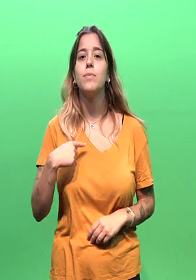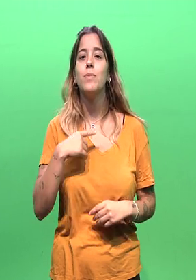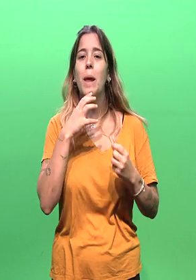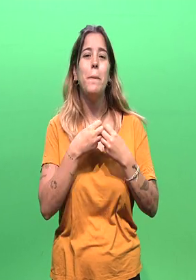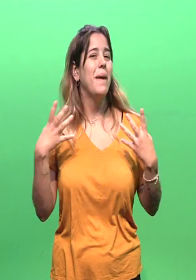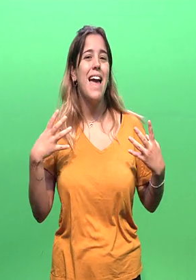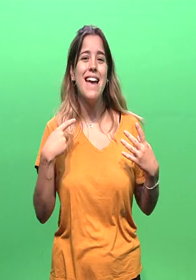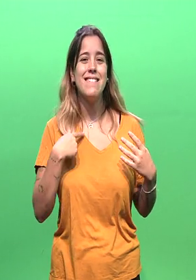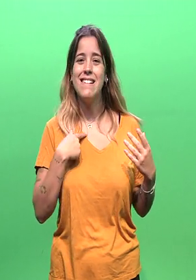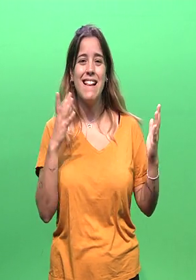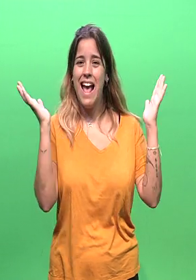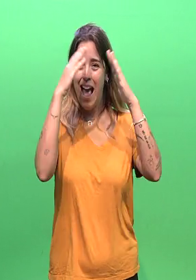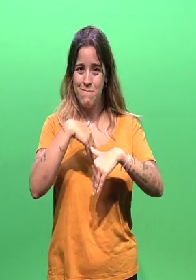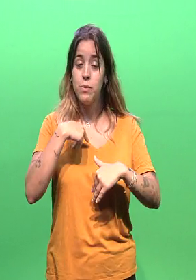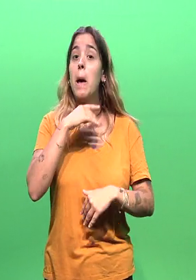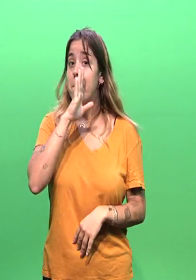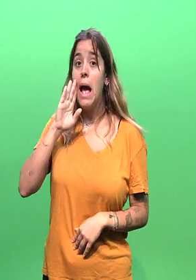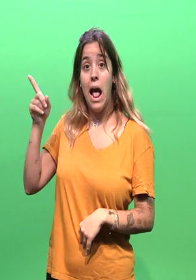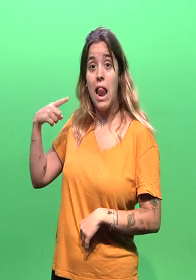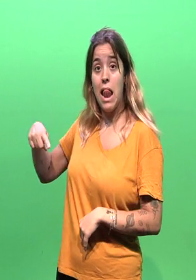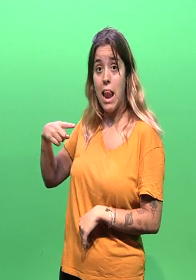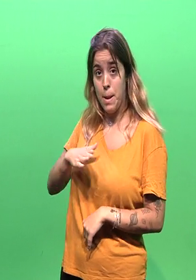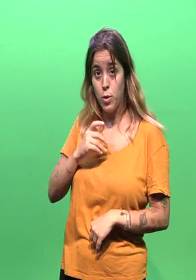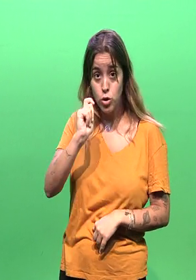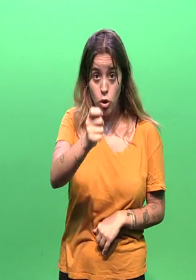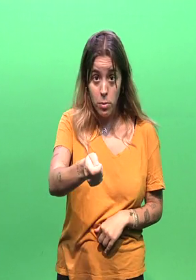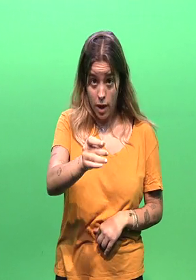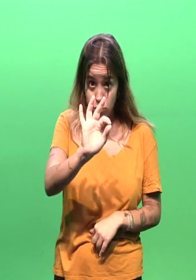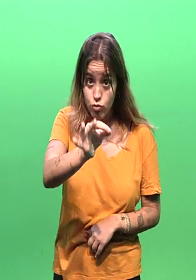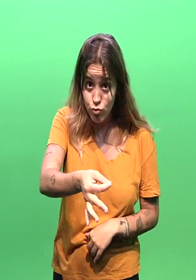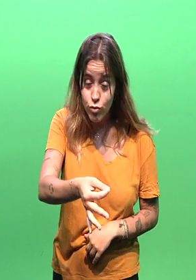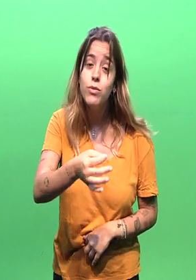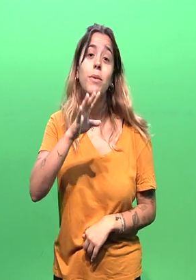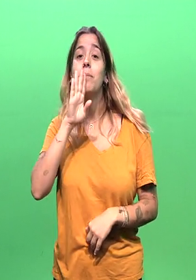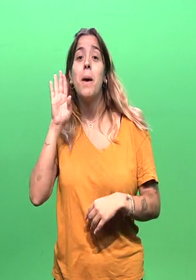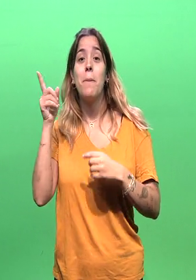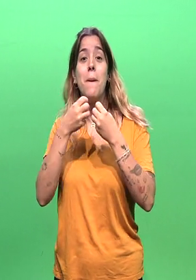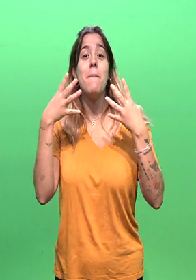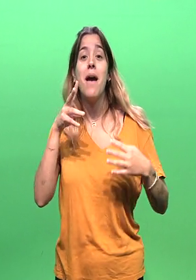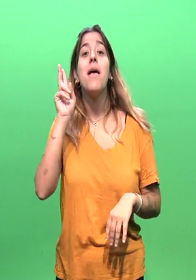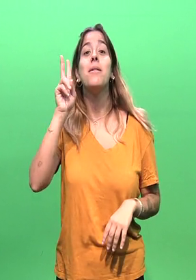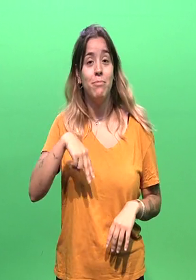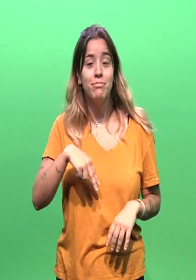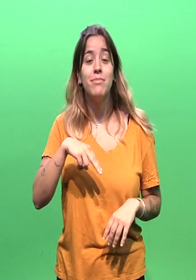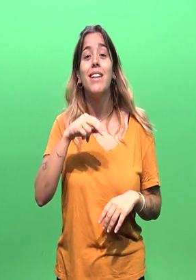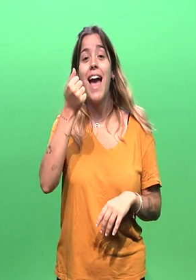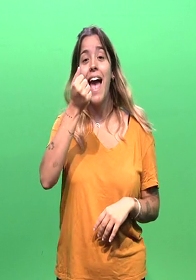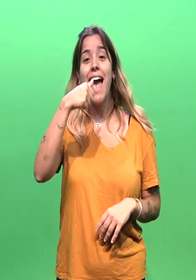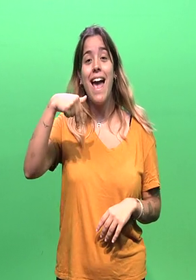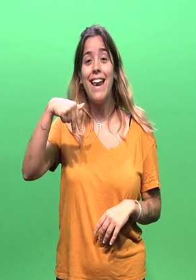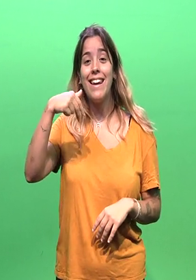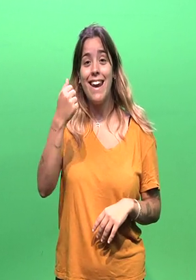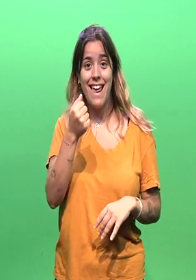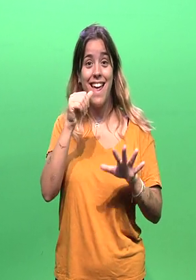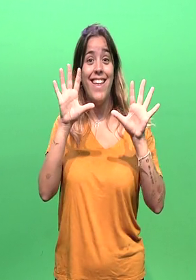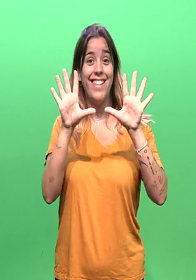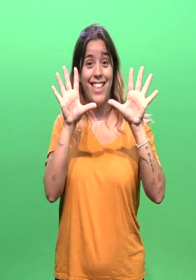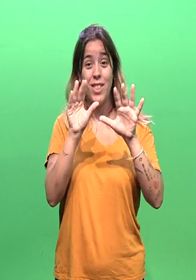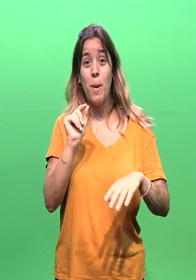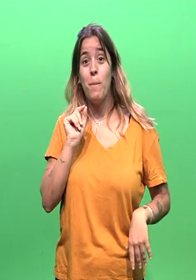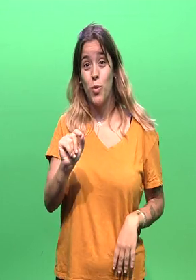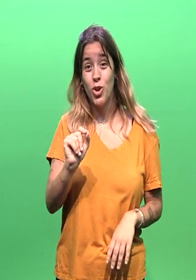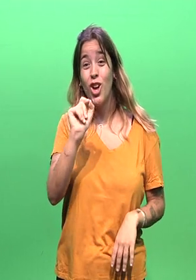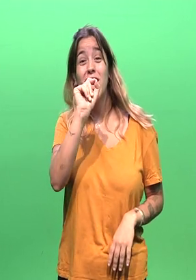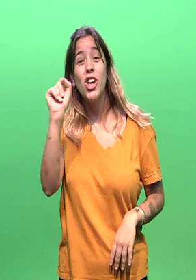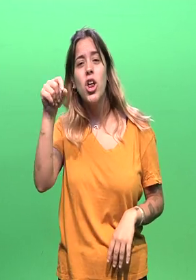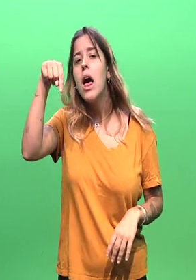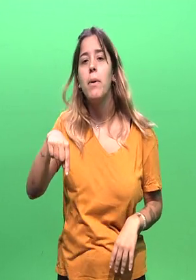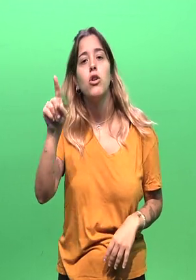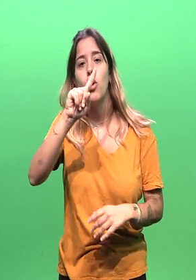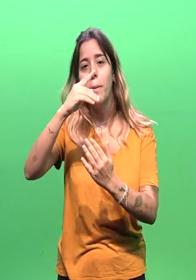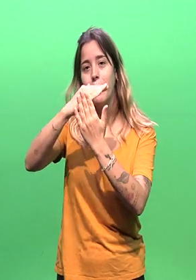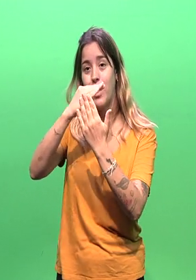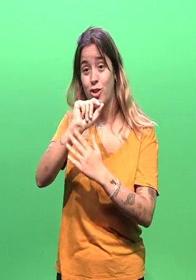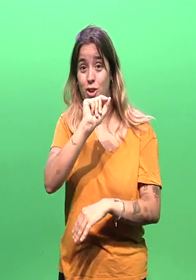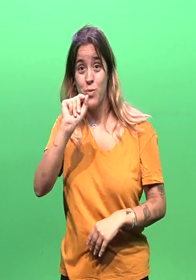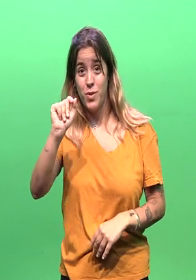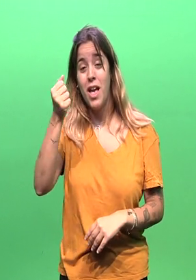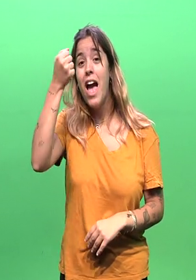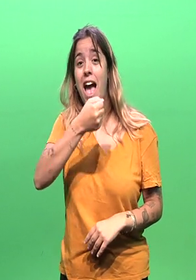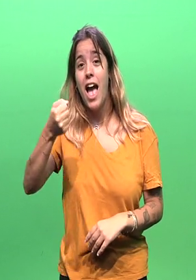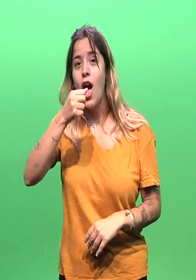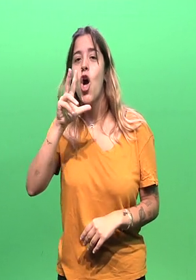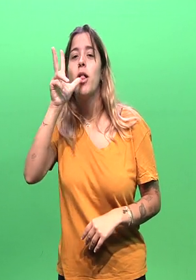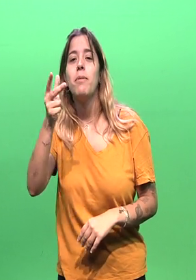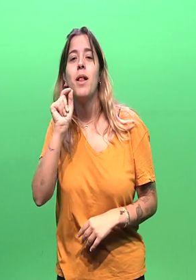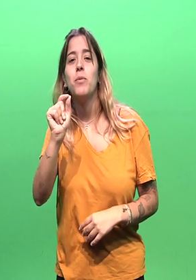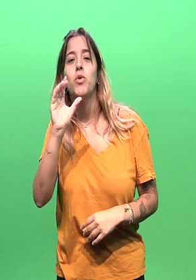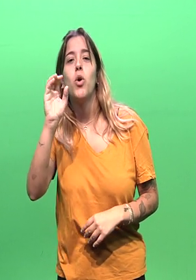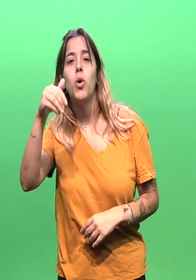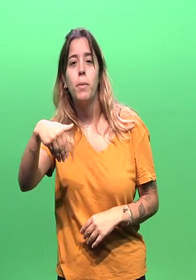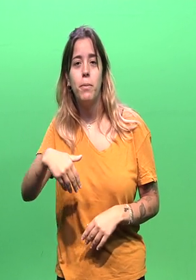No tinc correu electrònic, però la meva mare sí. Et puc donar el correu electrònic de la meva mare? És Anna, deu, punt, guió mig, no el baix, arrova hotmail punt com.